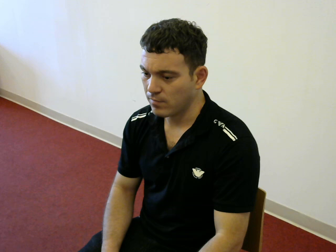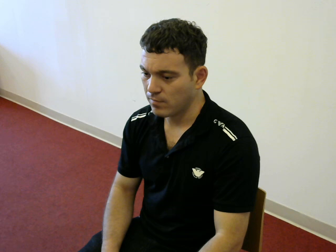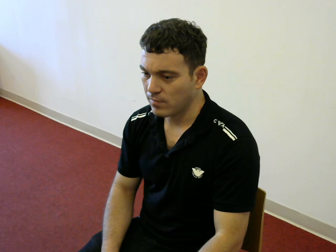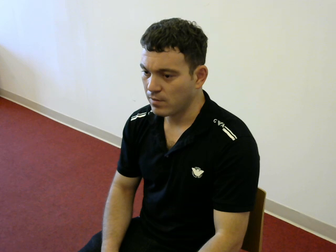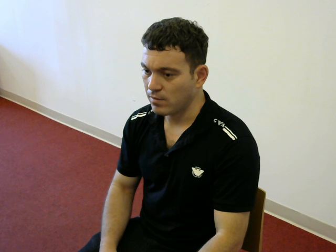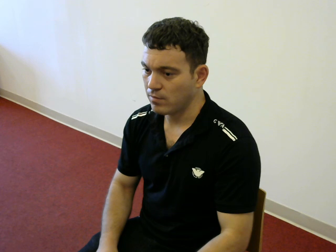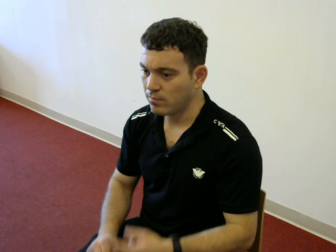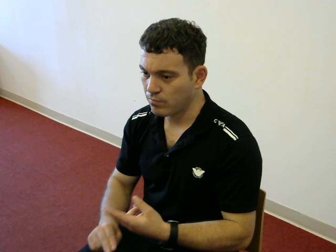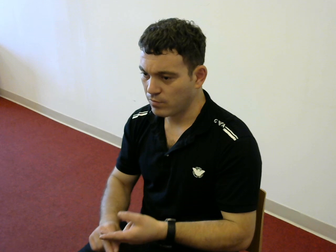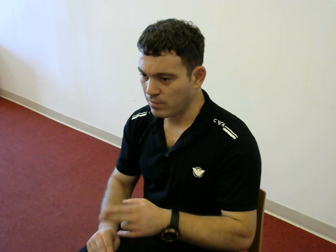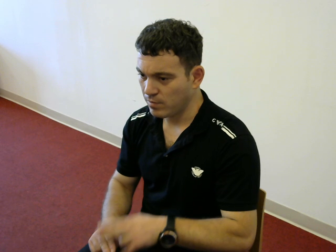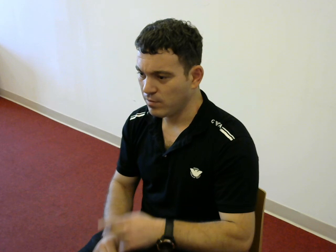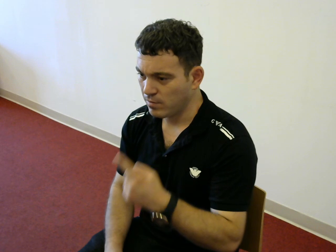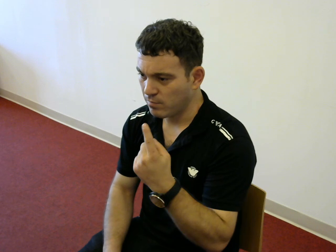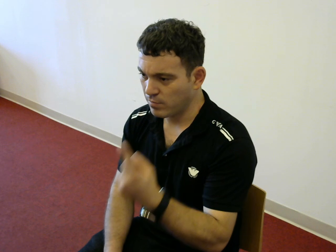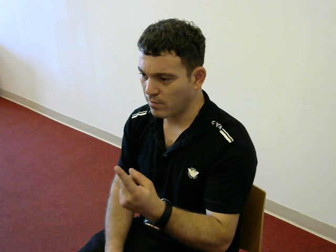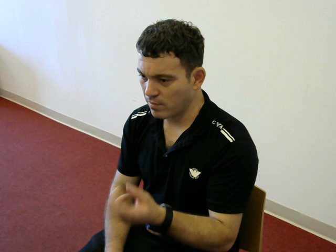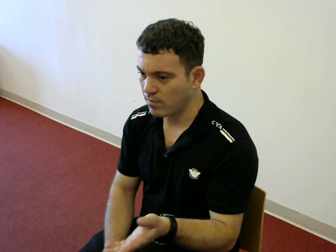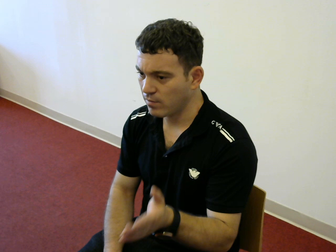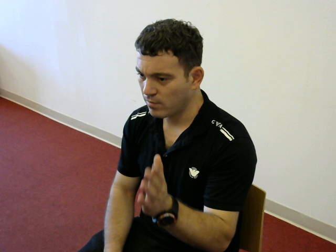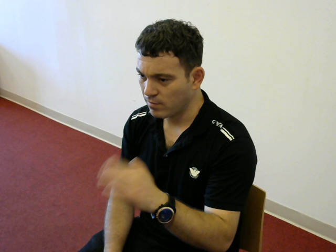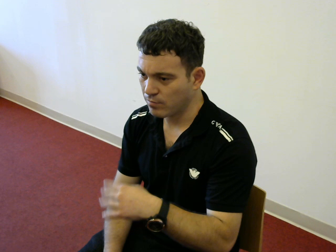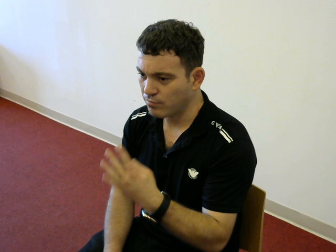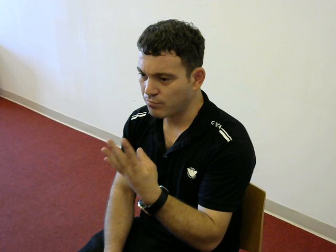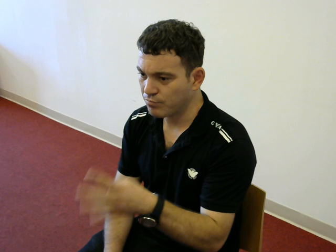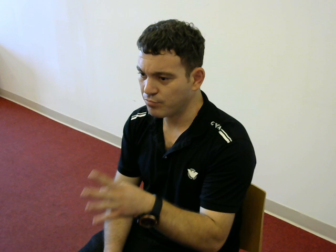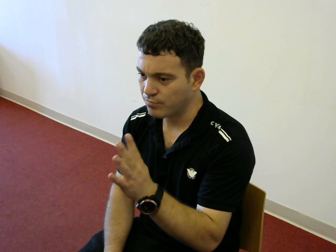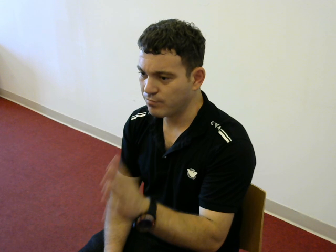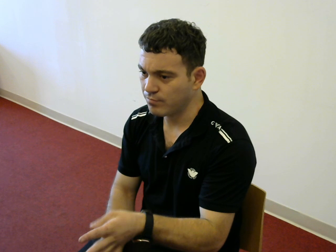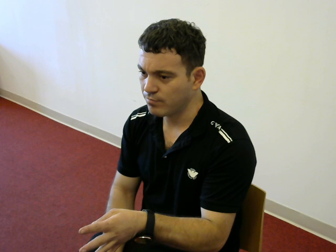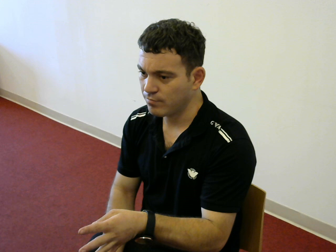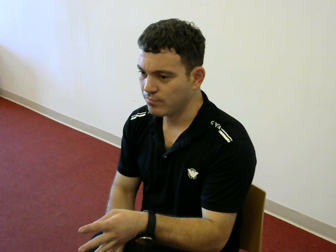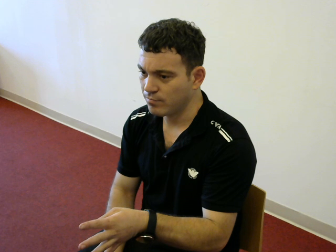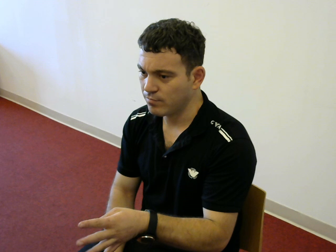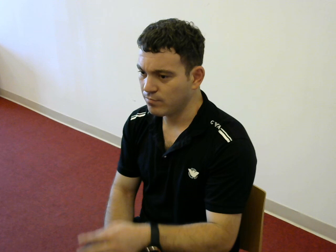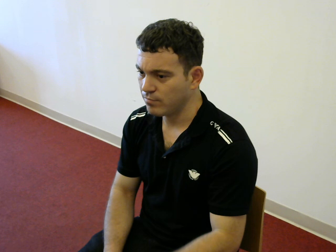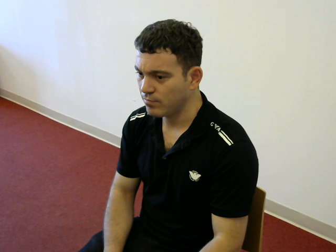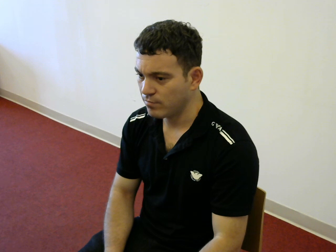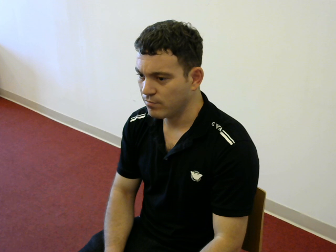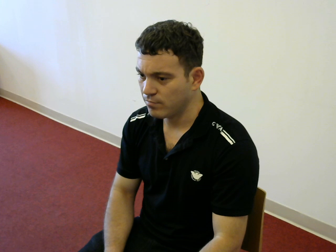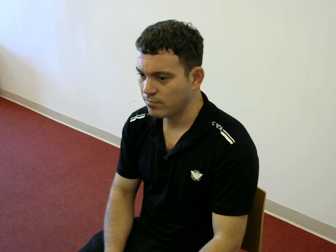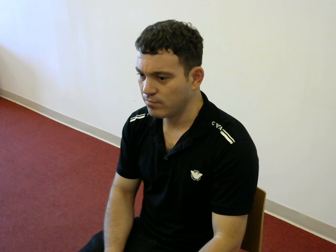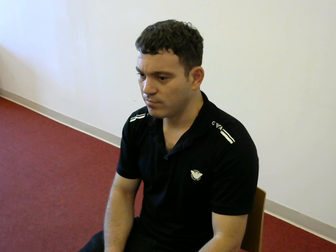Bunun bir dənəsi 40 qəpikdir